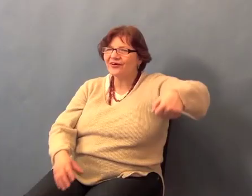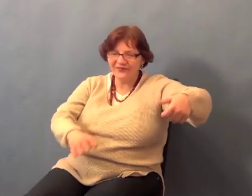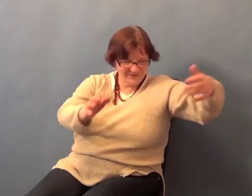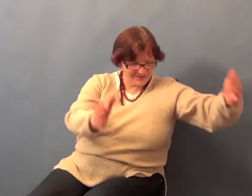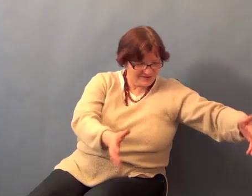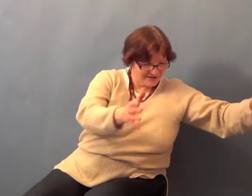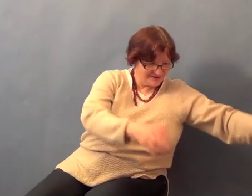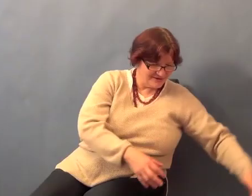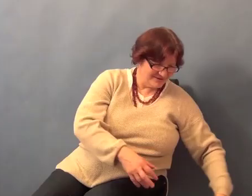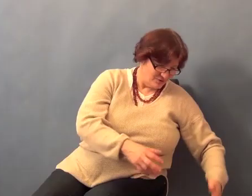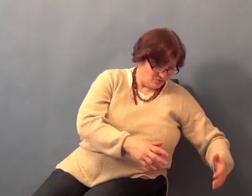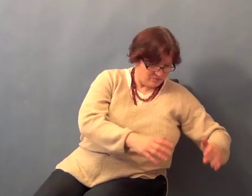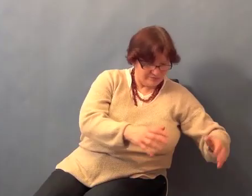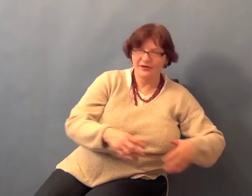Kilka.